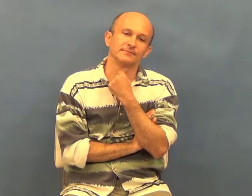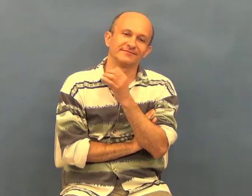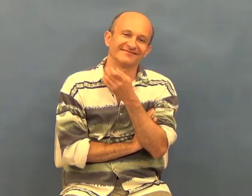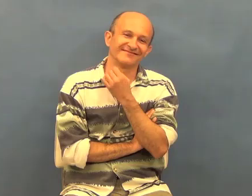Tak.